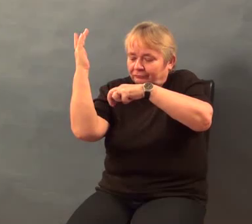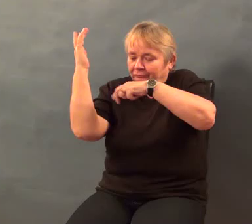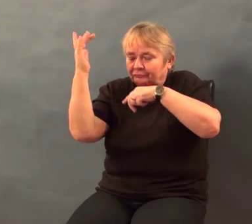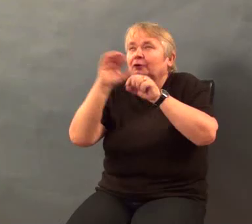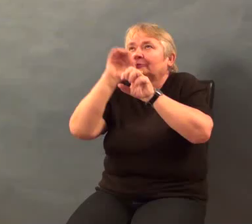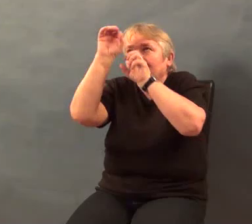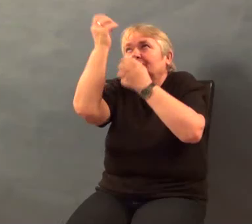Pan na drabinie zrywa gruszki.